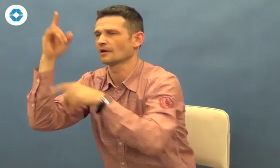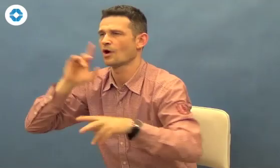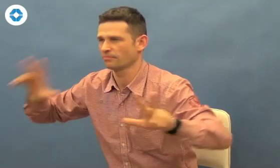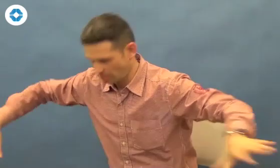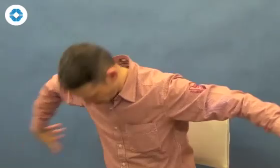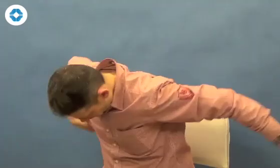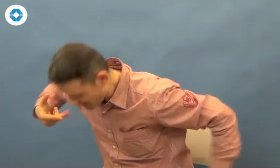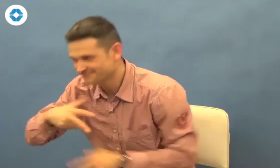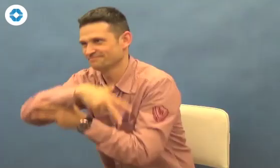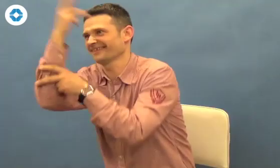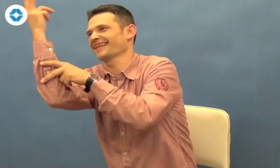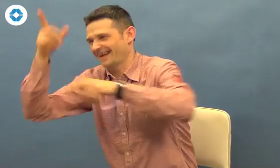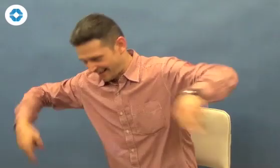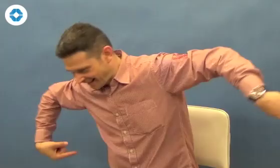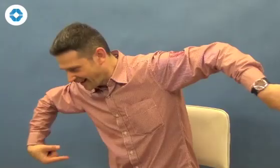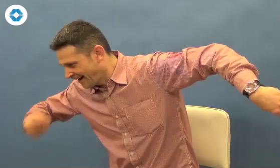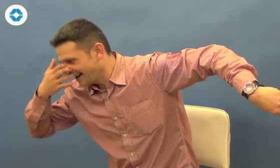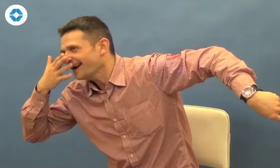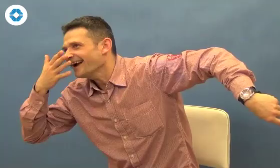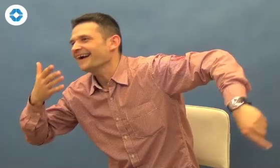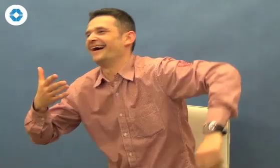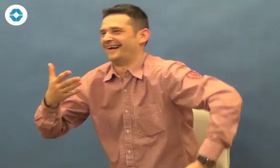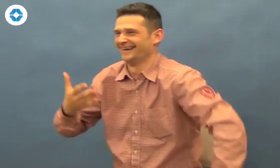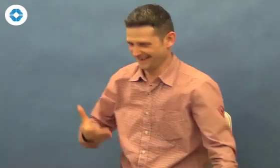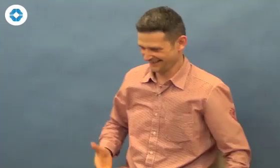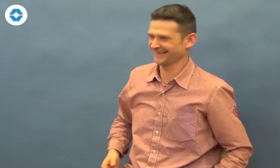Jeleń podnosi głowę, a chłopiec jest między jego rogami.